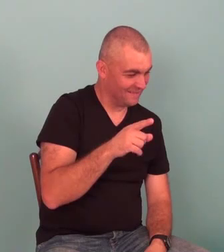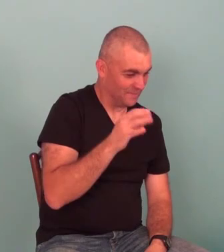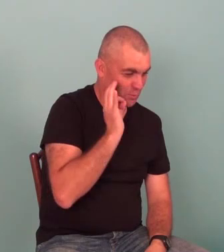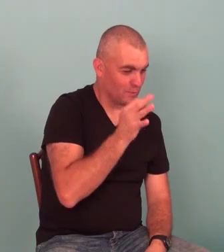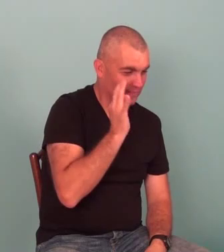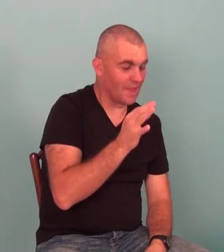Dobrze, dobrze.